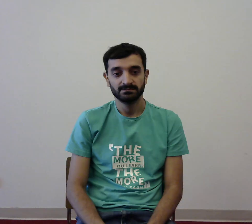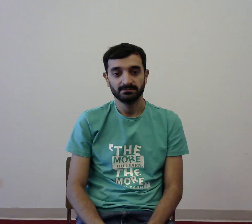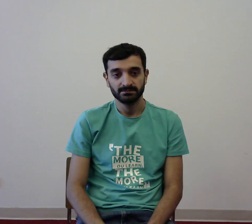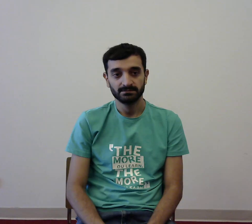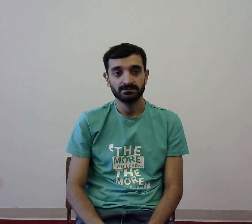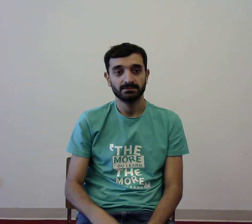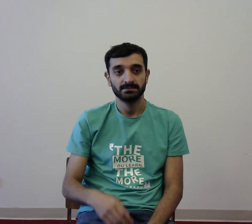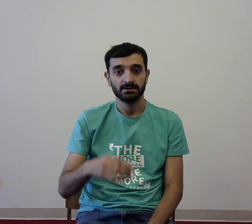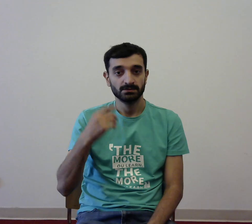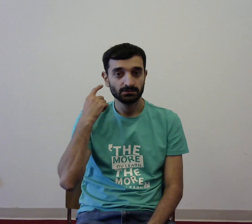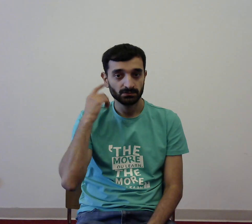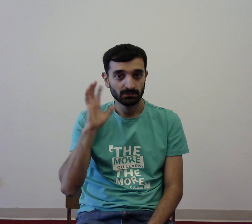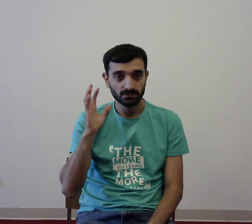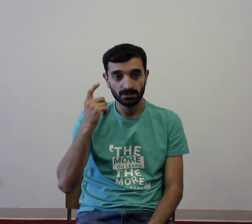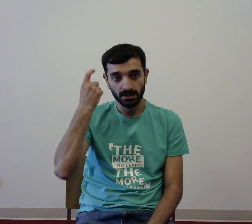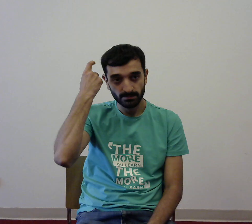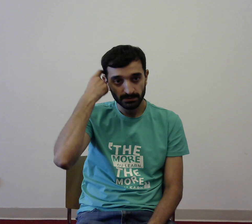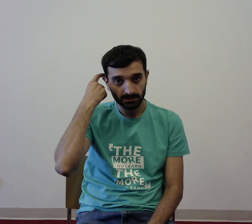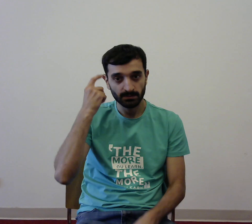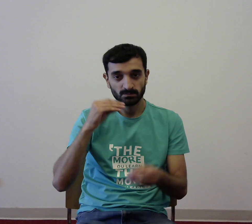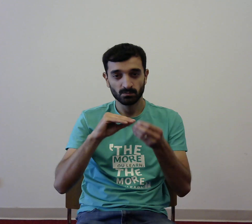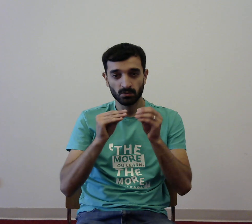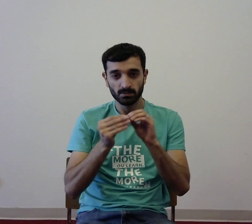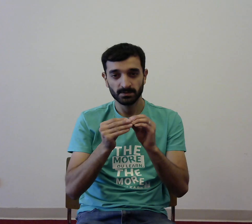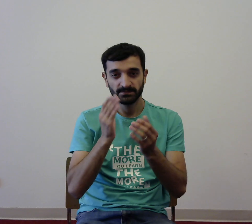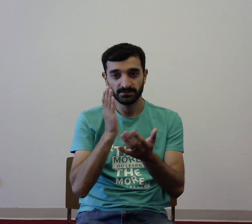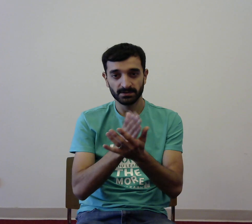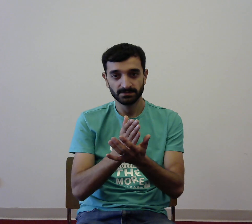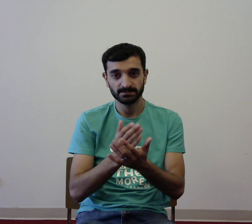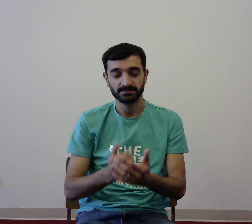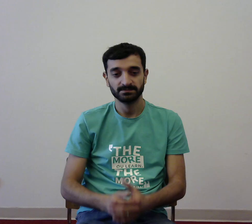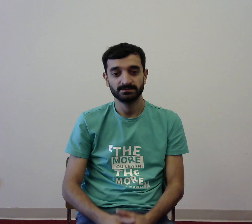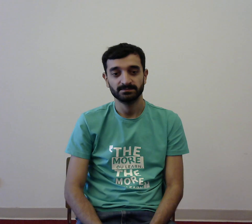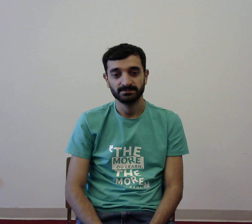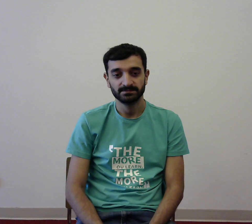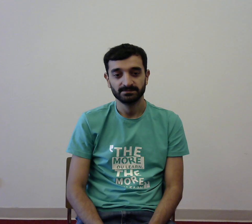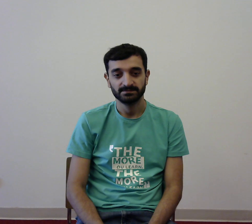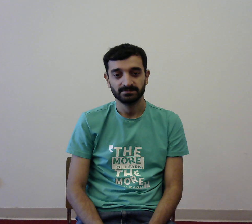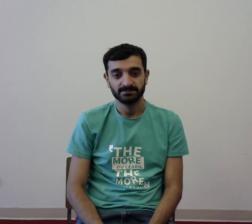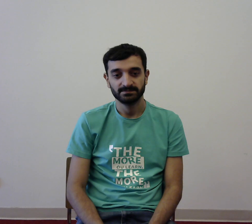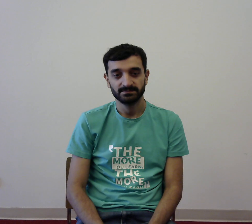Eşitmə aparatımın nasazlığı var